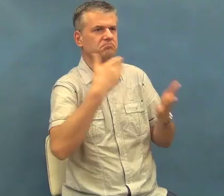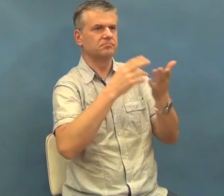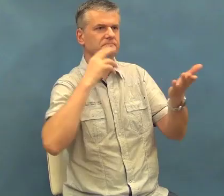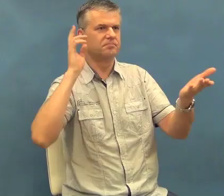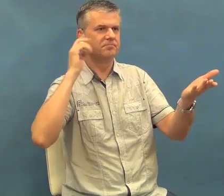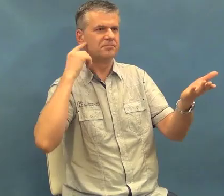Nie słyszał, nie czuł.